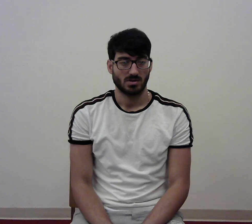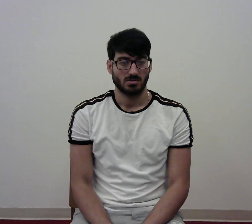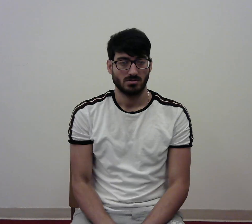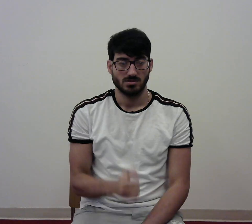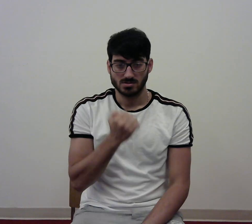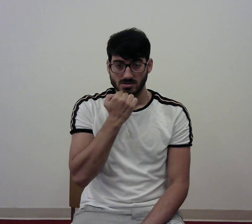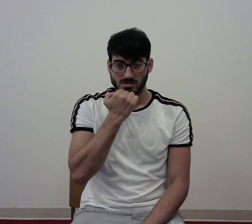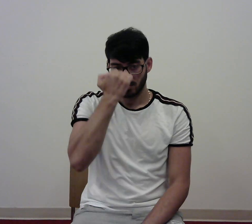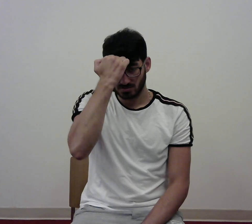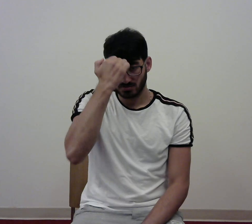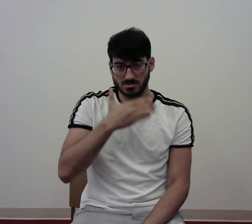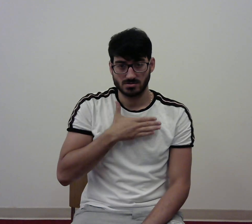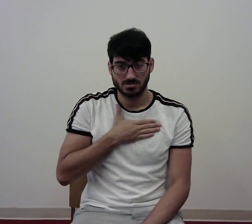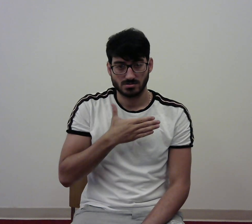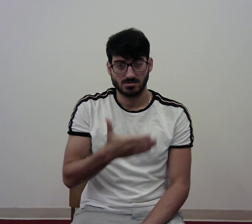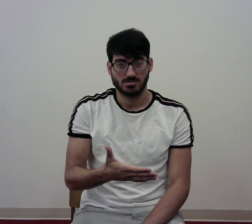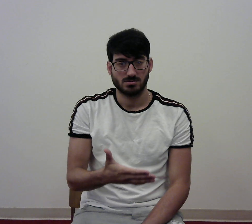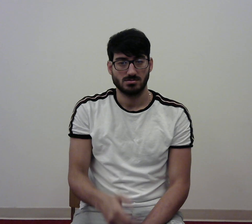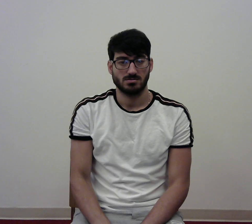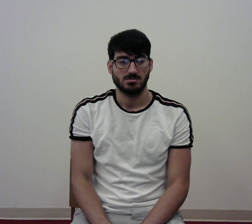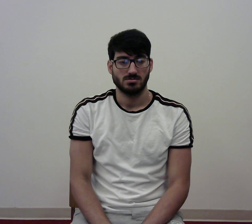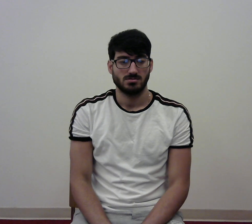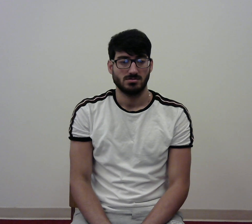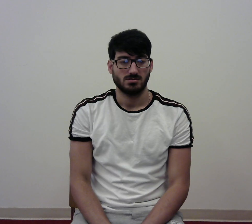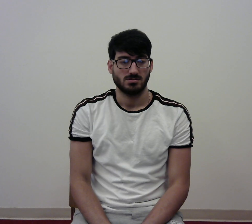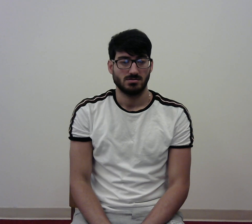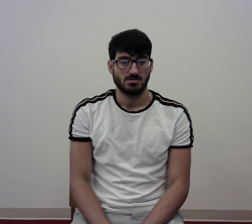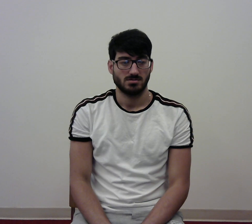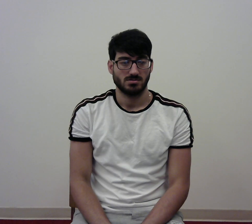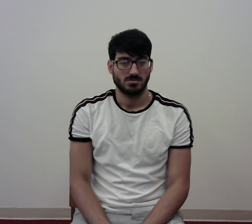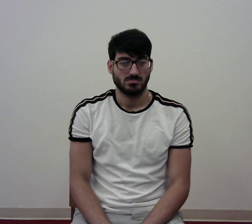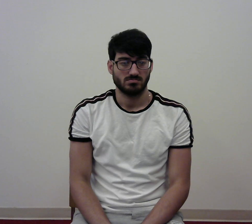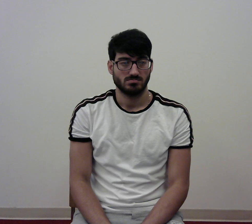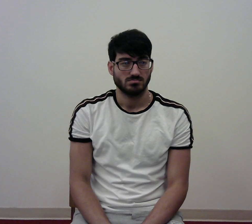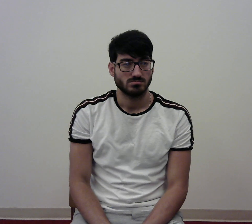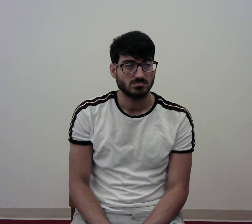Təşəkkür edirəm